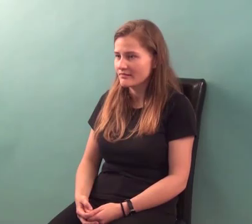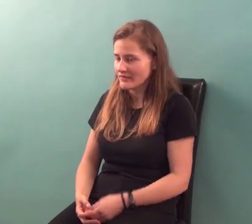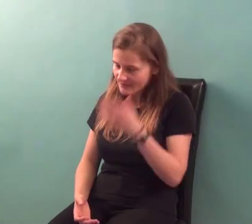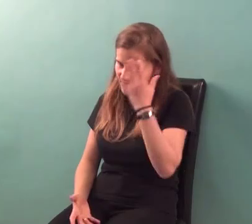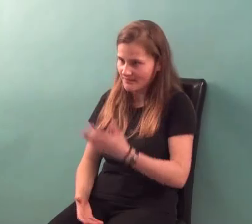Wiem gdzie.